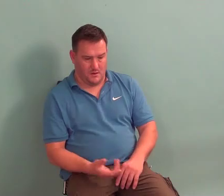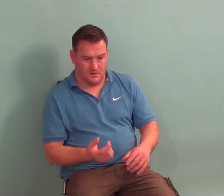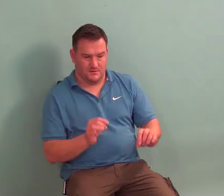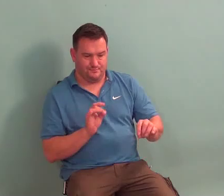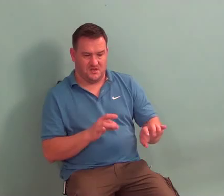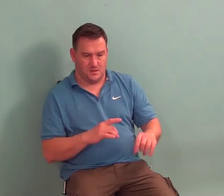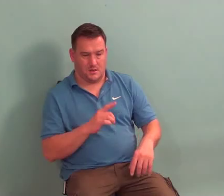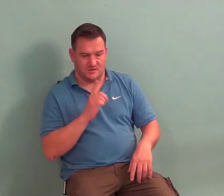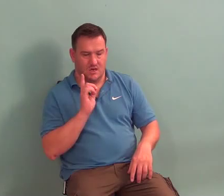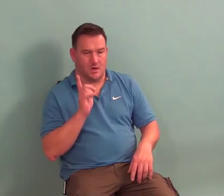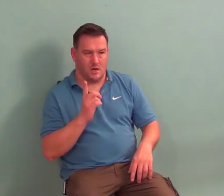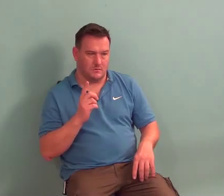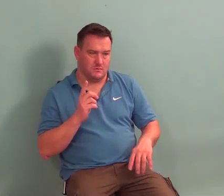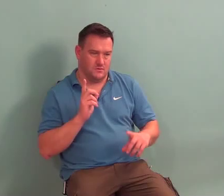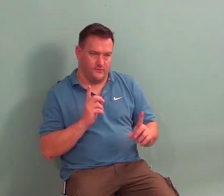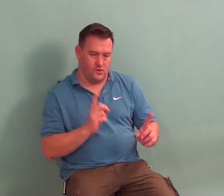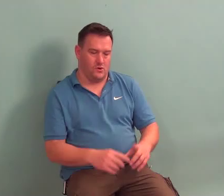Zakaz biegania, nie wolno.